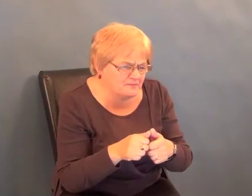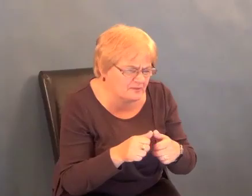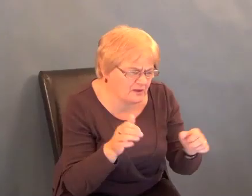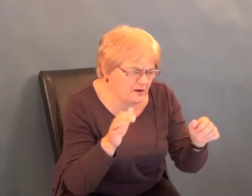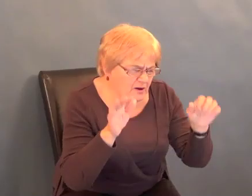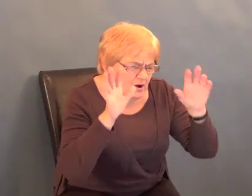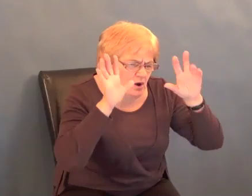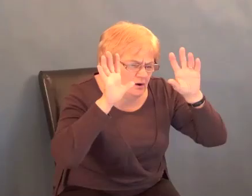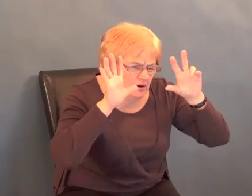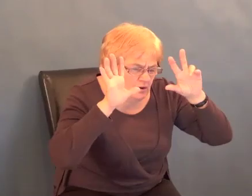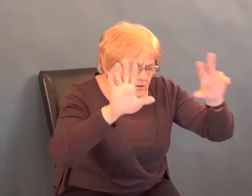O ósmej.